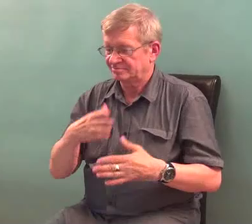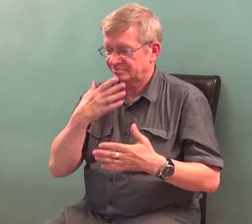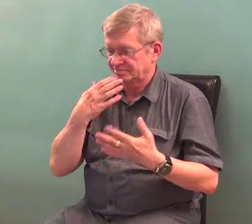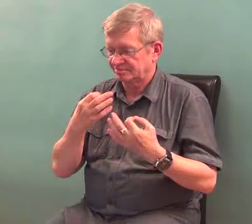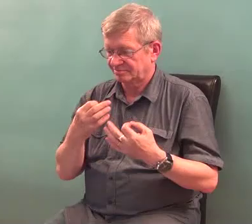Wolne.